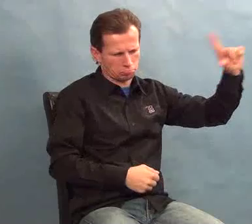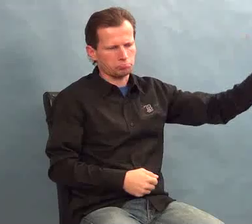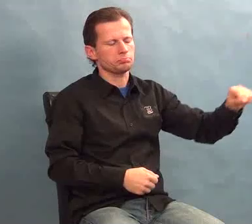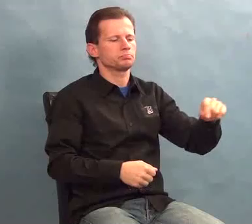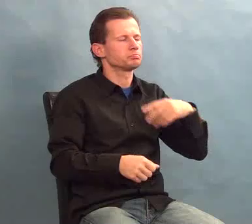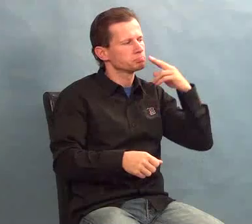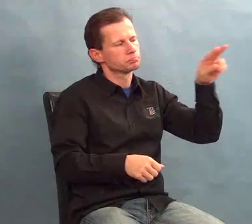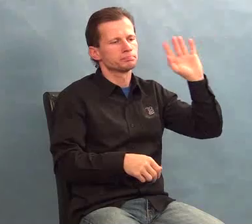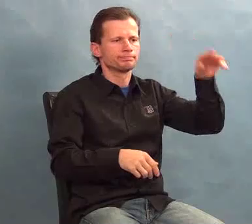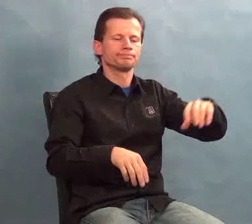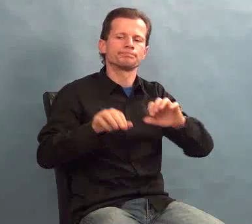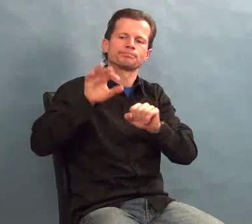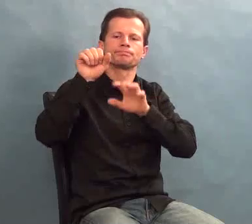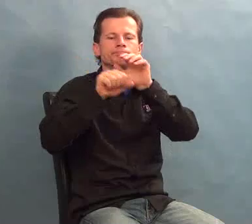Pan popatrzył za nimi i wszedł na drabinę.